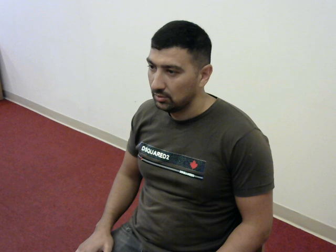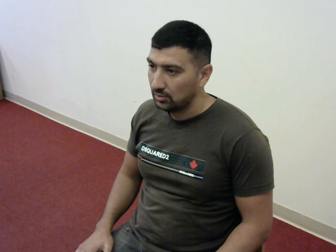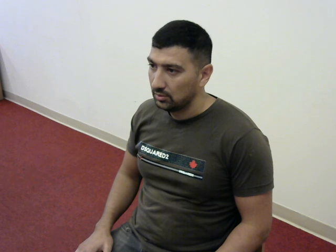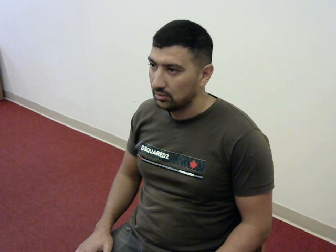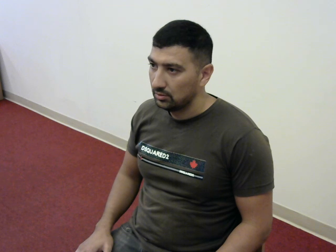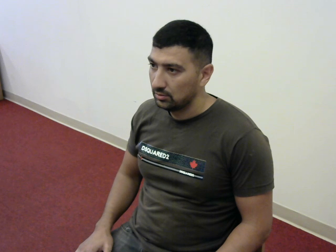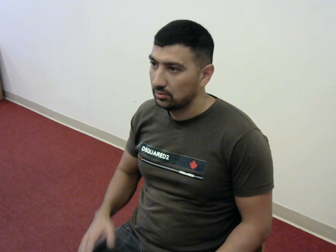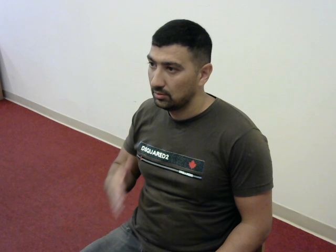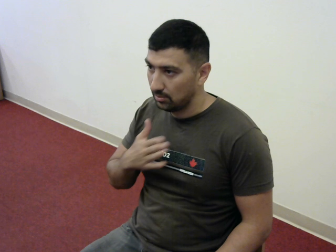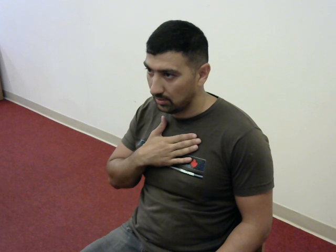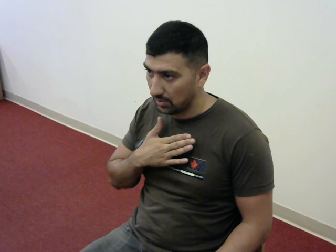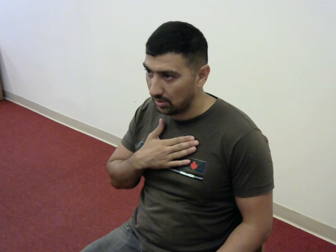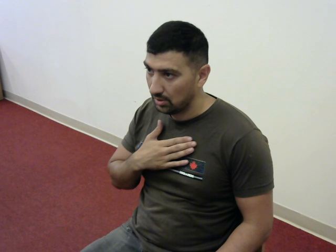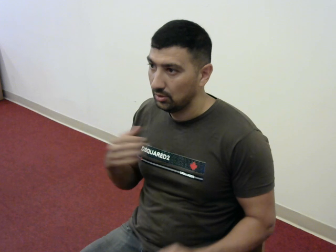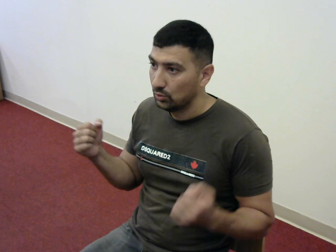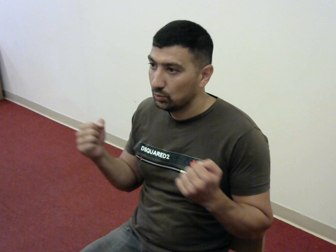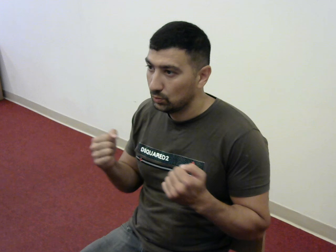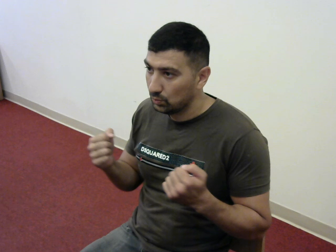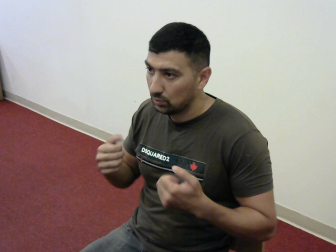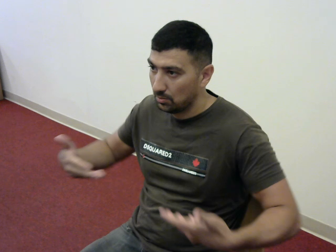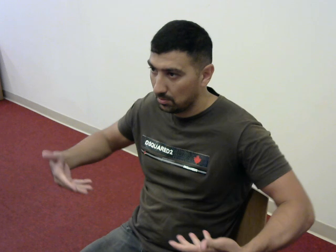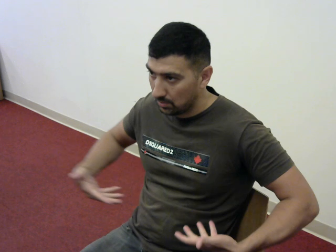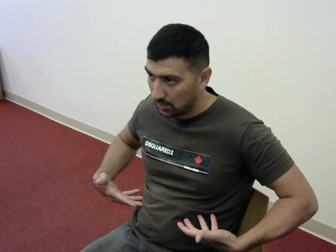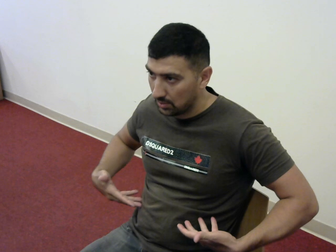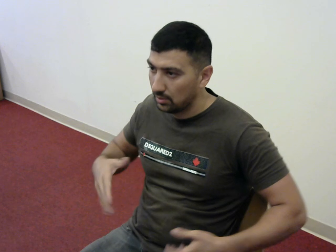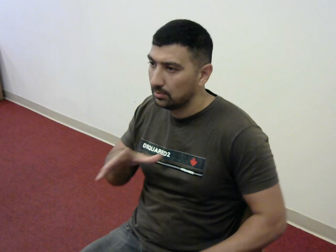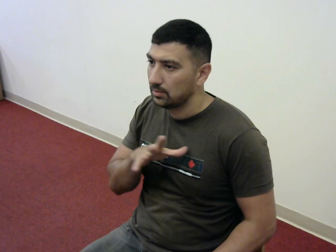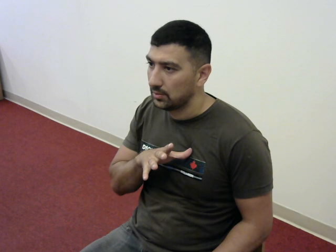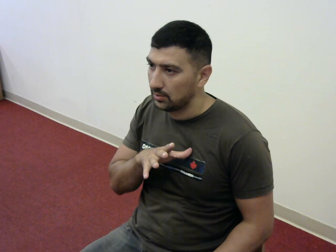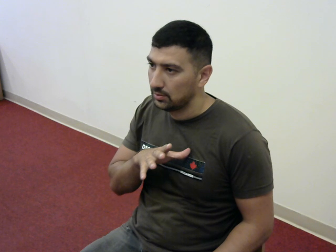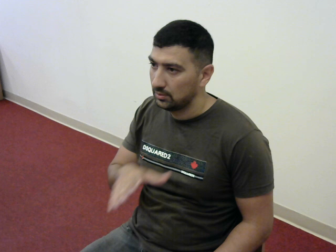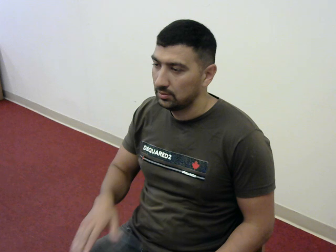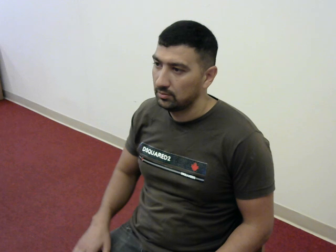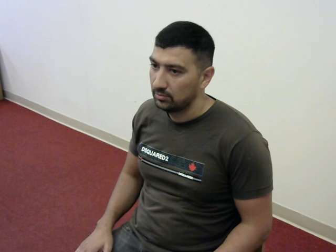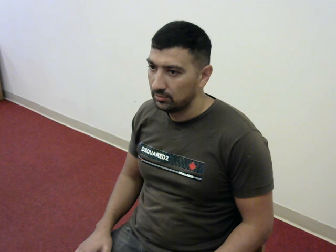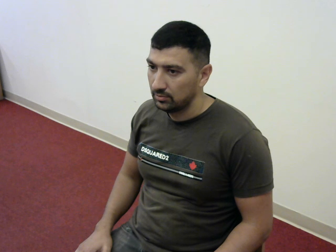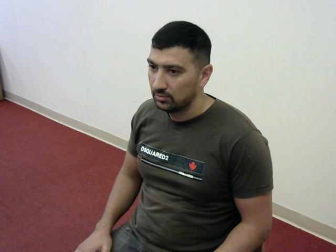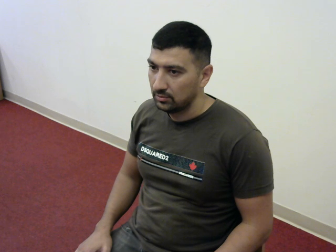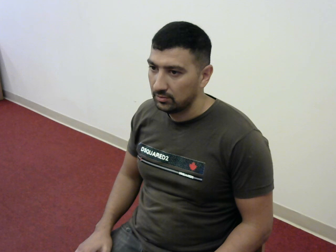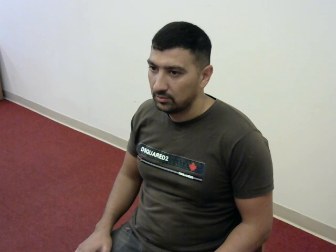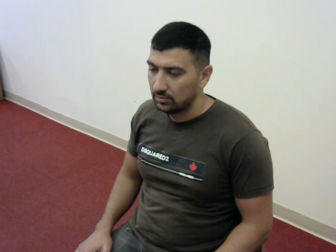Mən sətəlcəm olmuşam